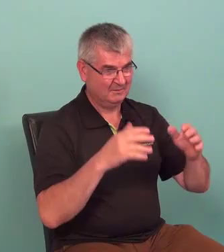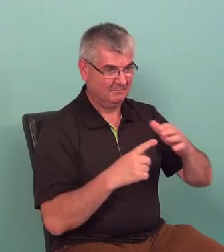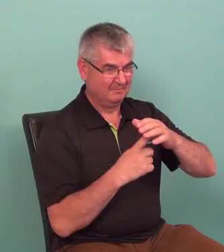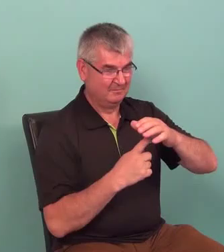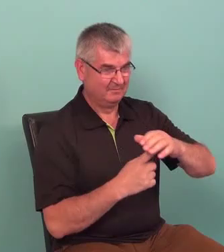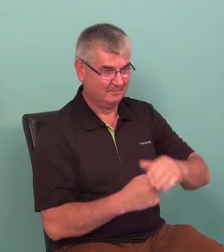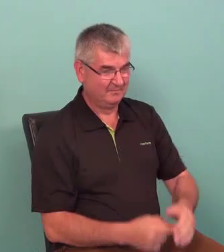Grzyby.